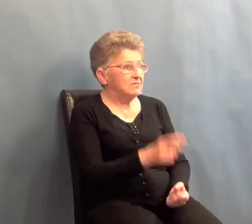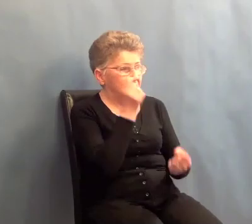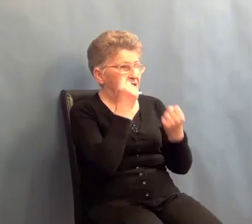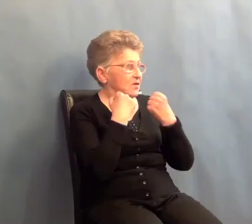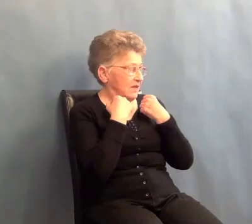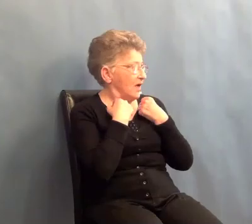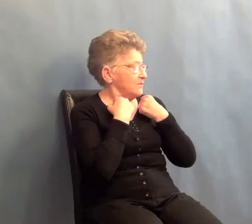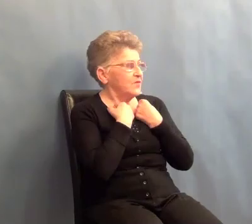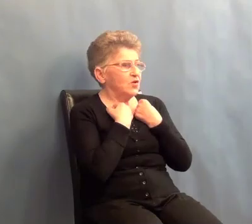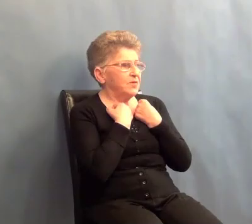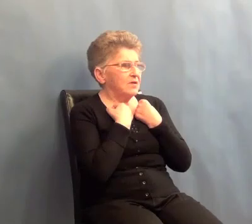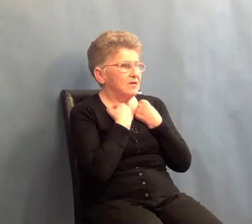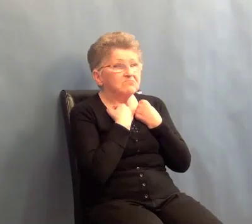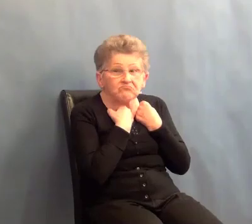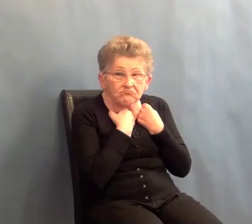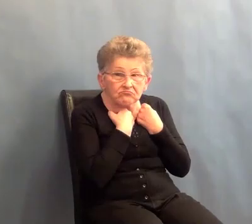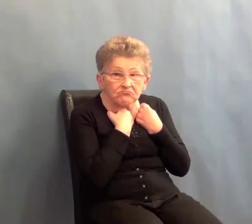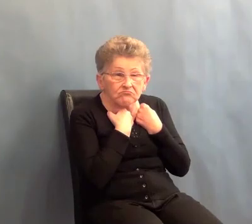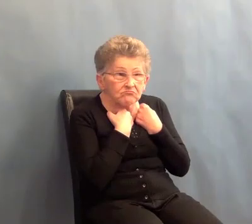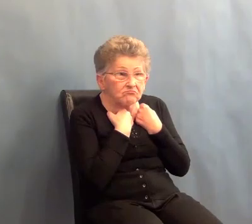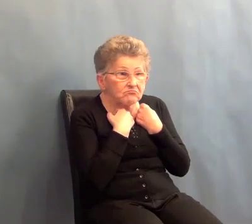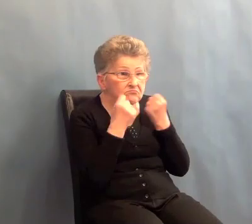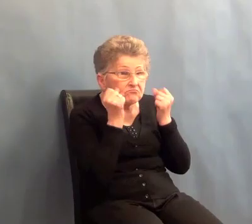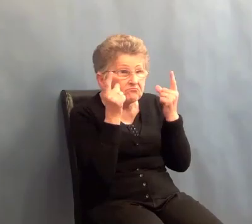Śpi, przykryty.